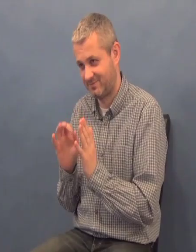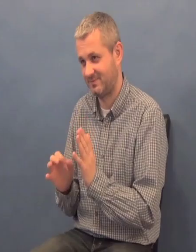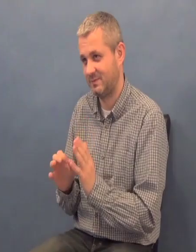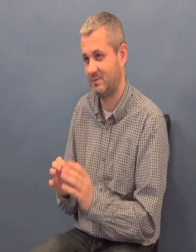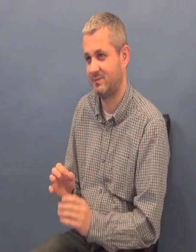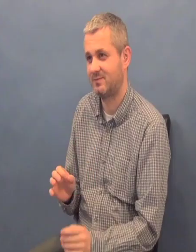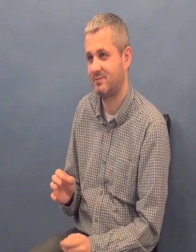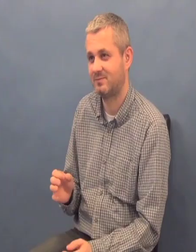Dobrze?